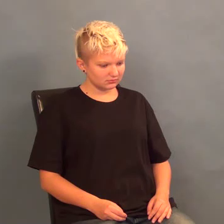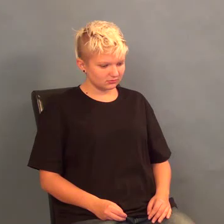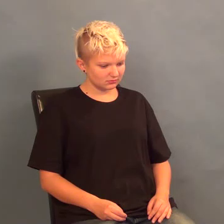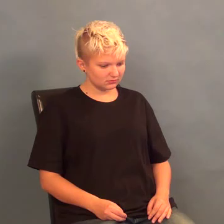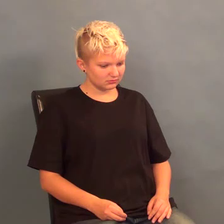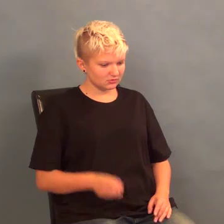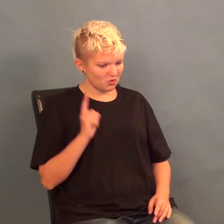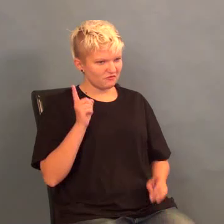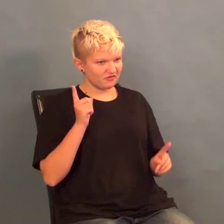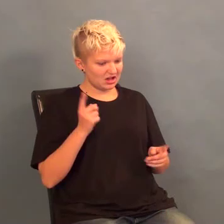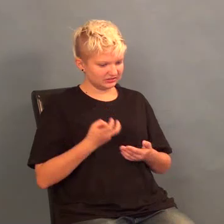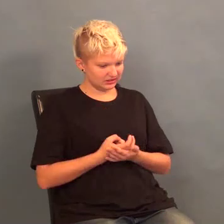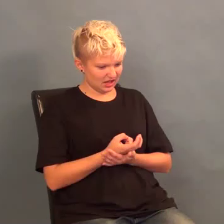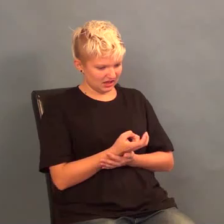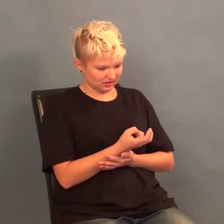Uwaga na sanki.